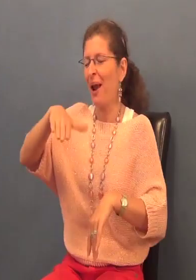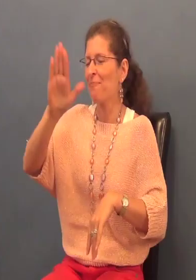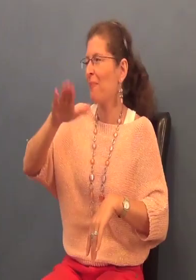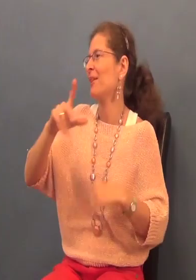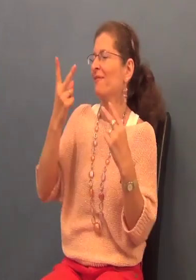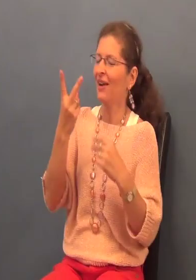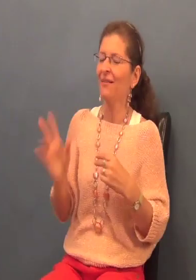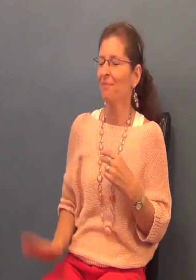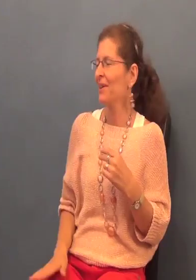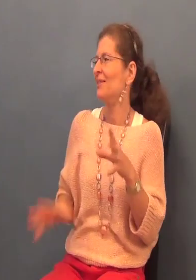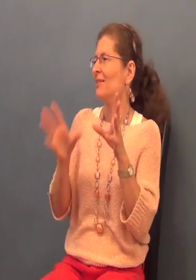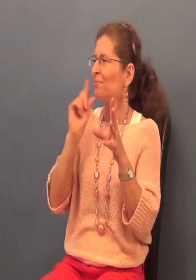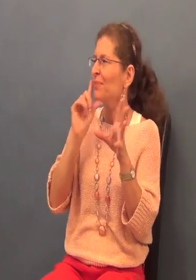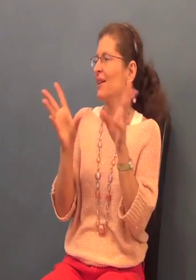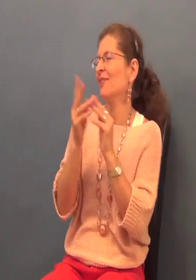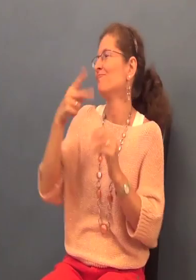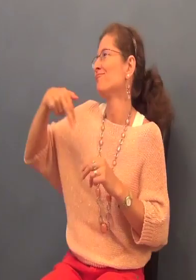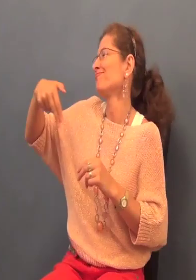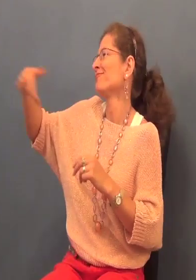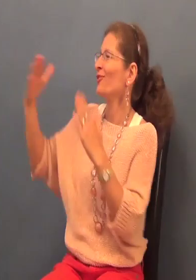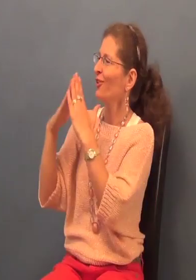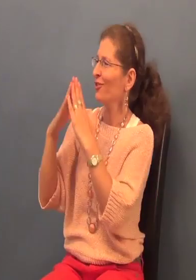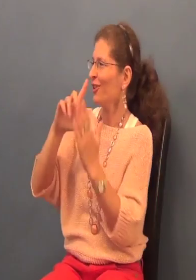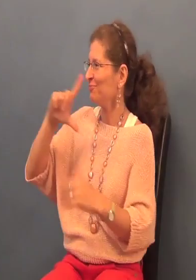We dwóch - pies razem z chłopcem poszli do domu.